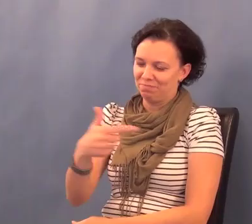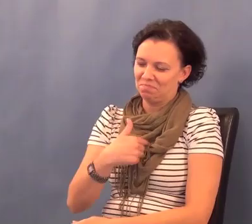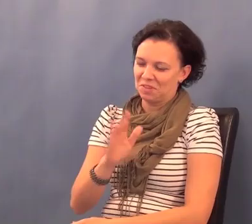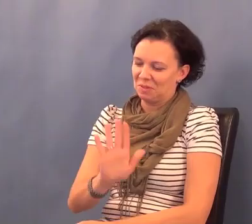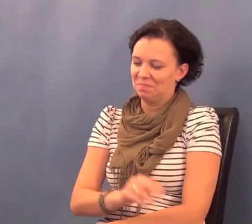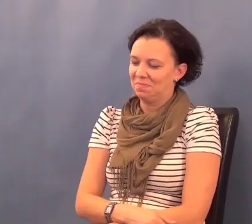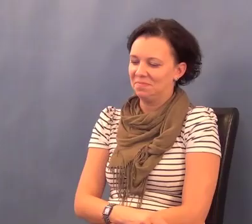Ja nie wiem.